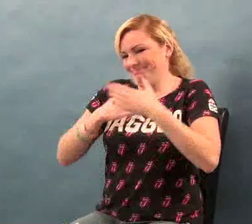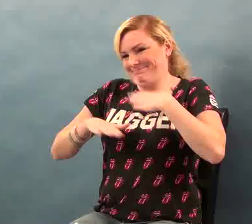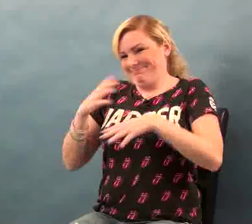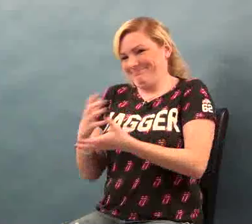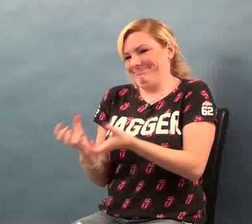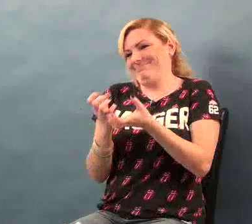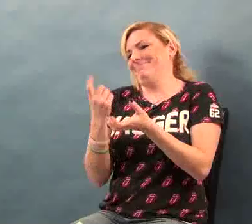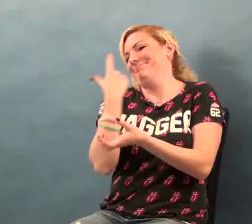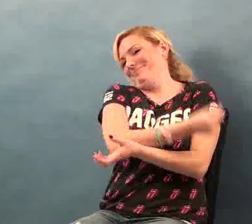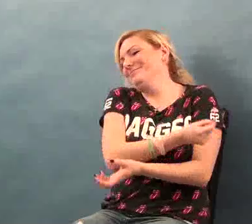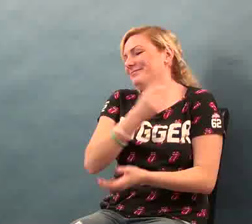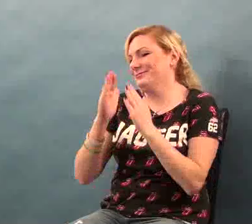Chłopiec, pies i żaba - oni razem poszli do domu.